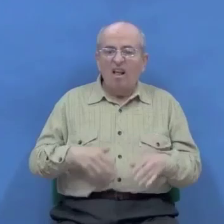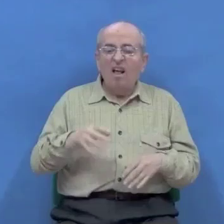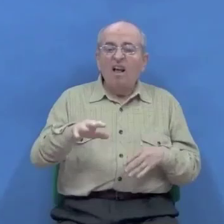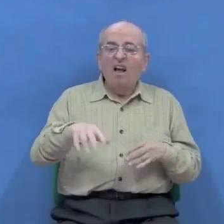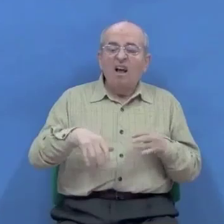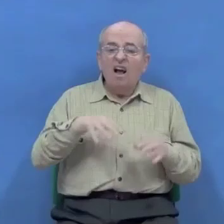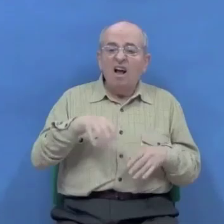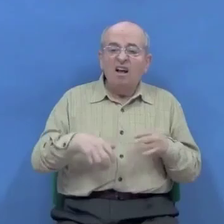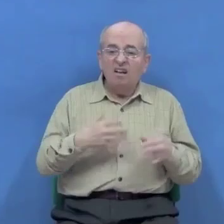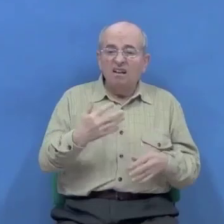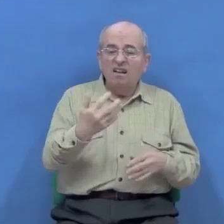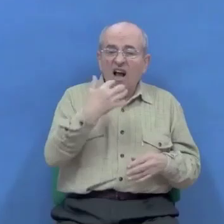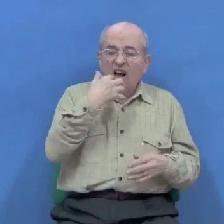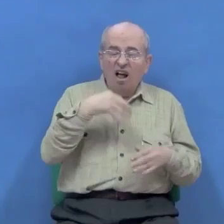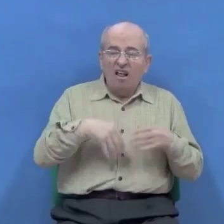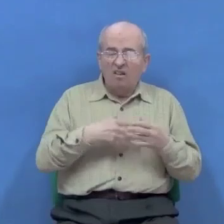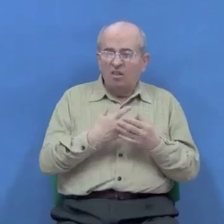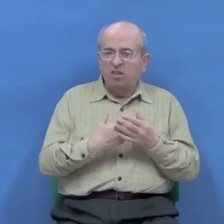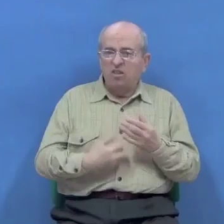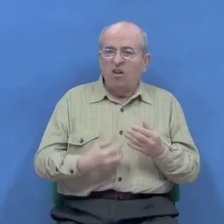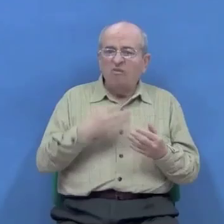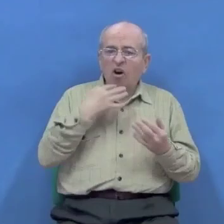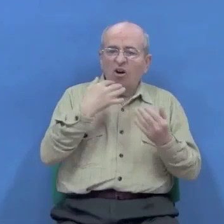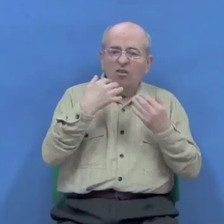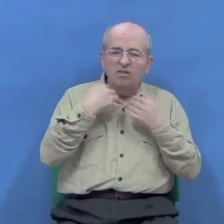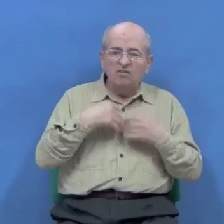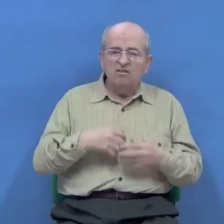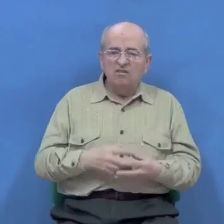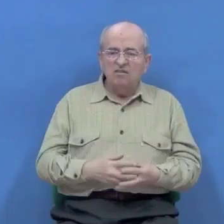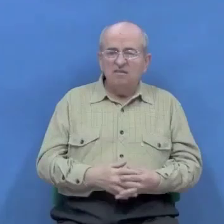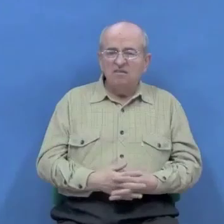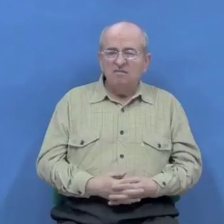Próbował pływać, nabrał wody w usta i utonął.